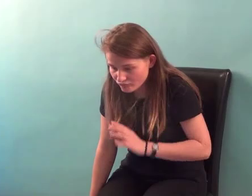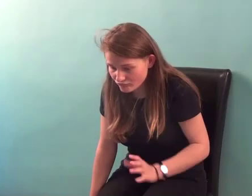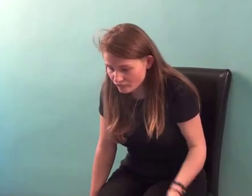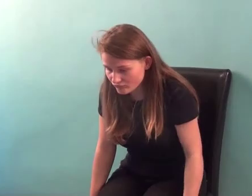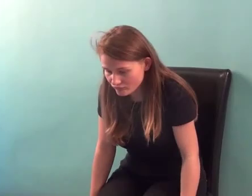Nie mogę.